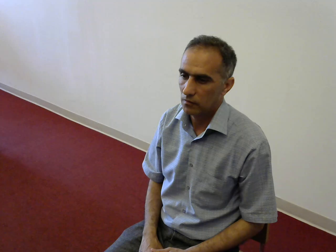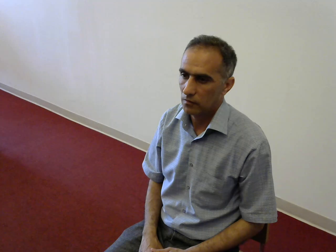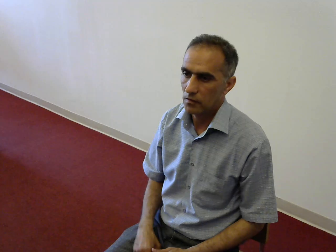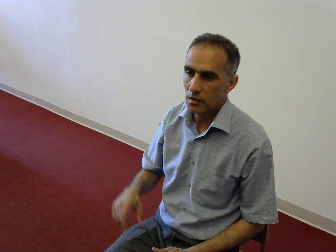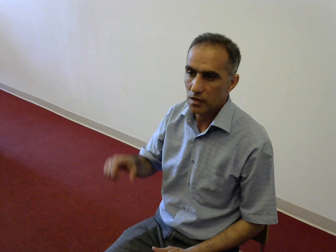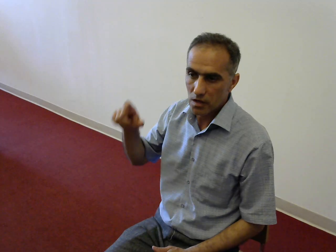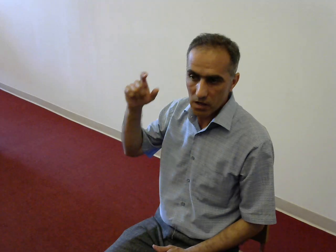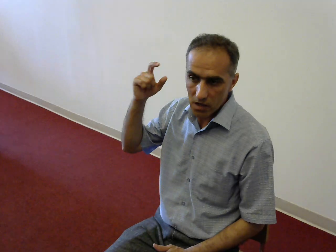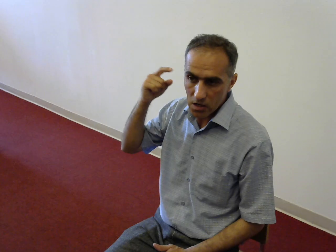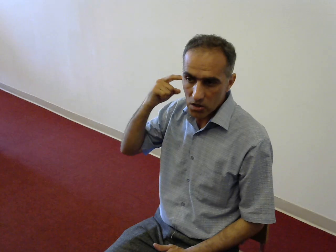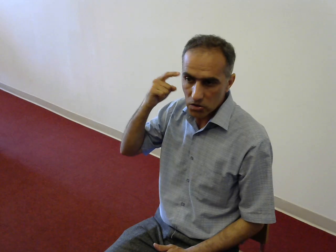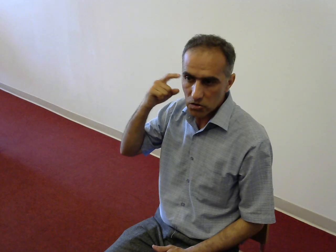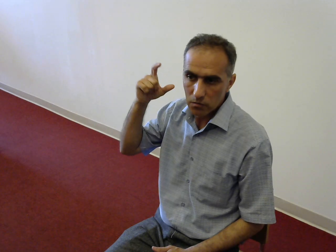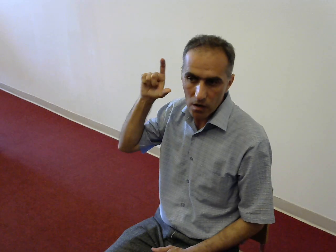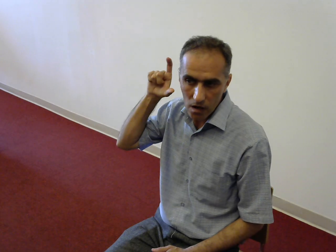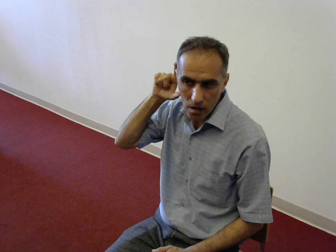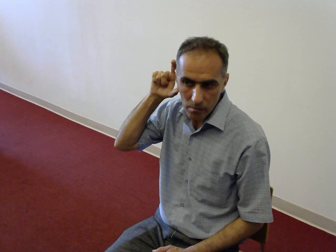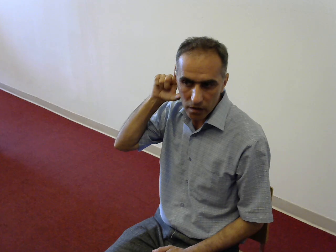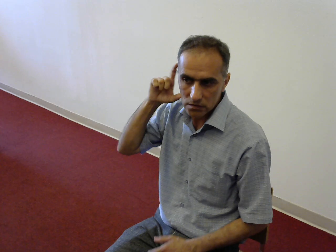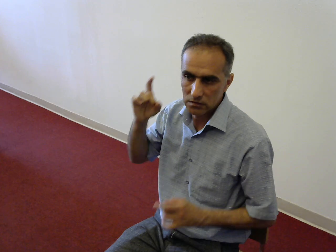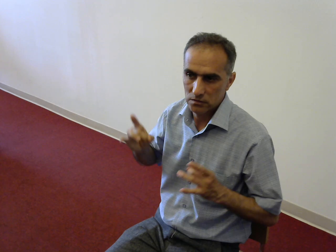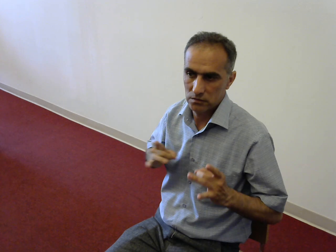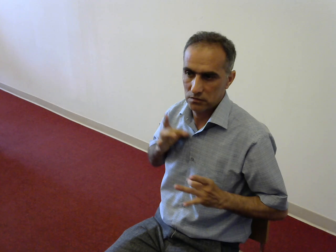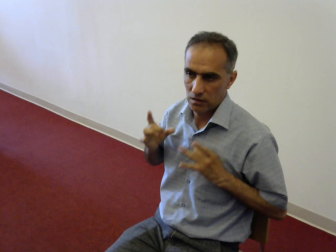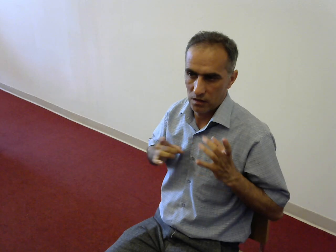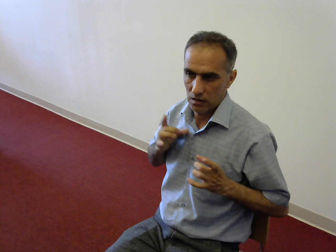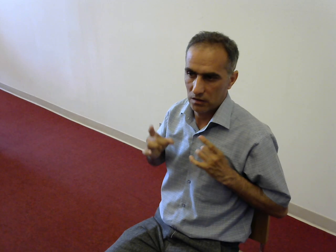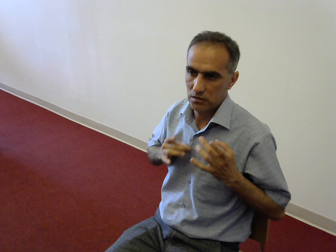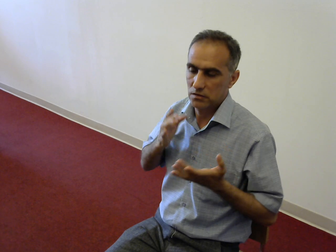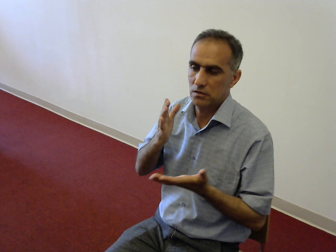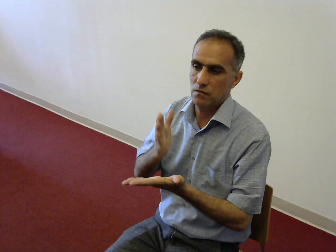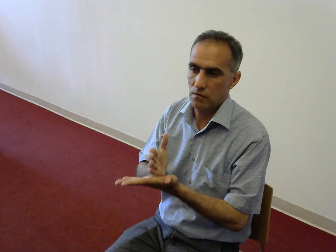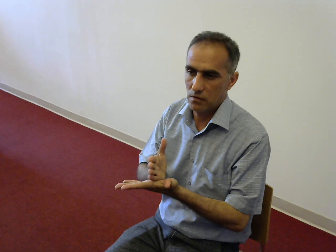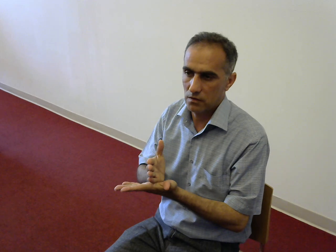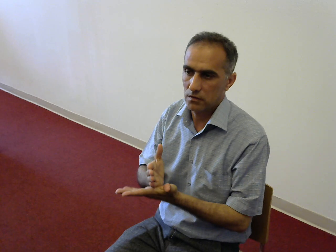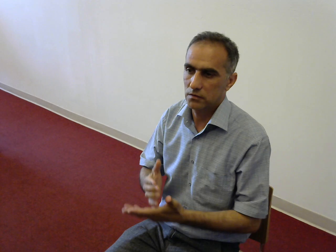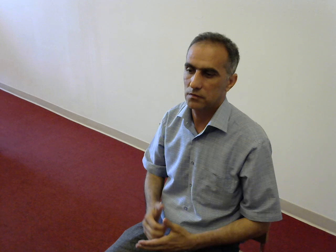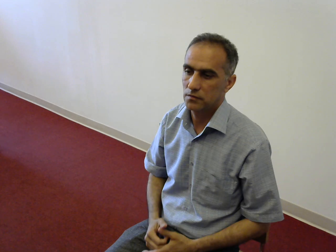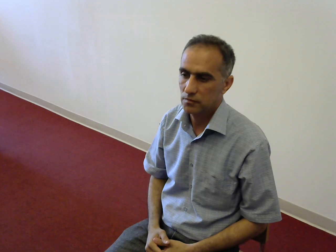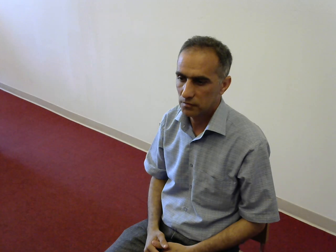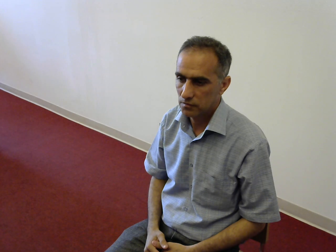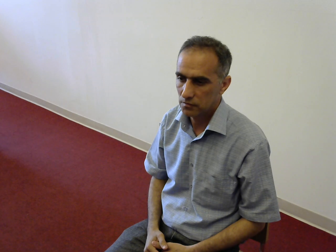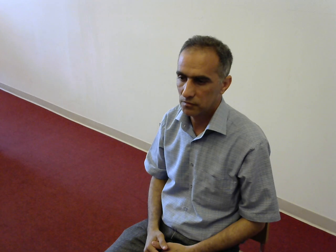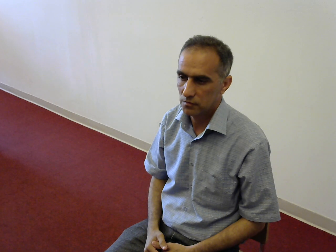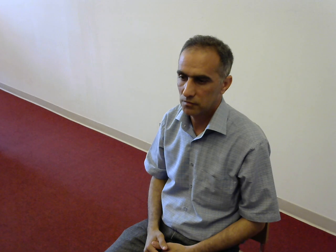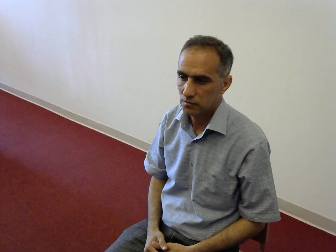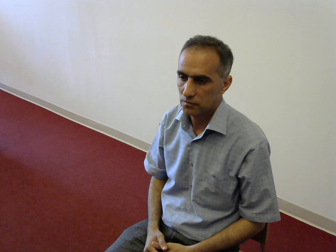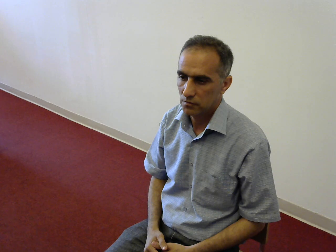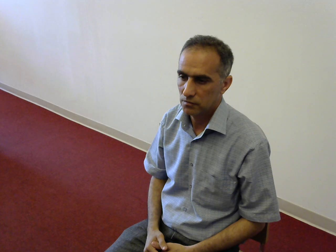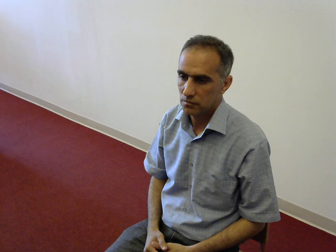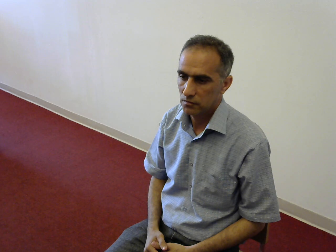Eşitmə aparatımın nasazlığı var